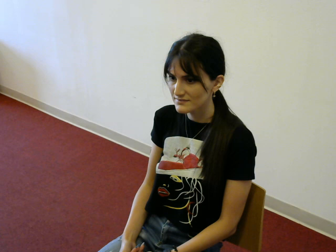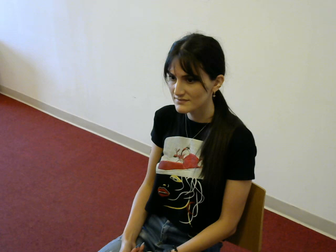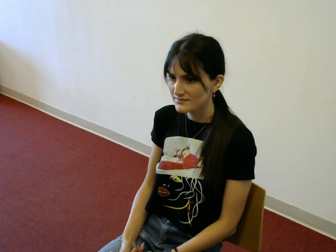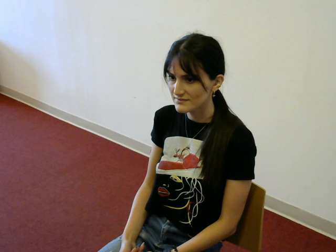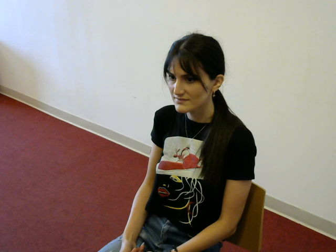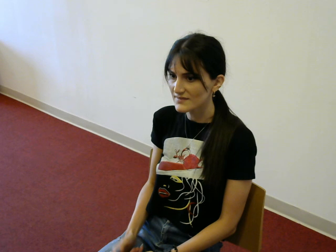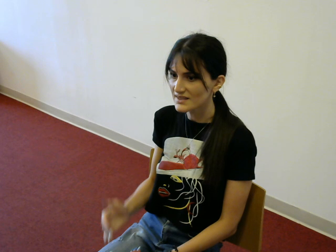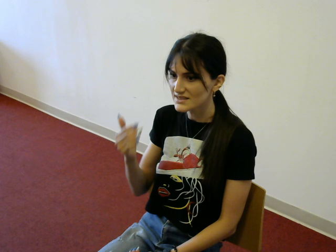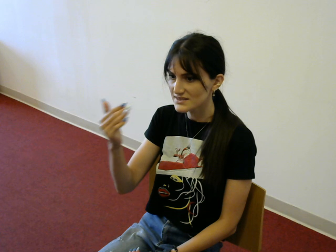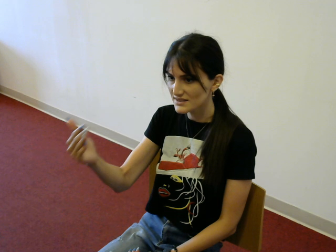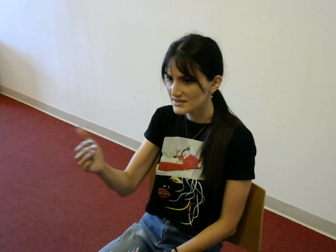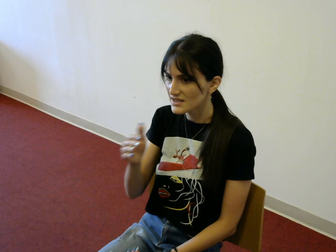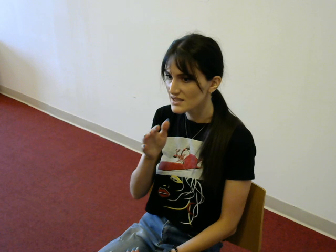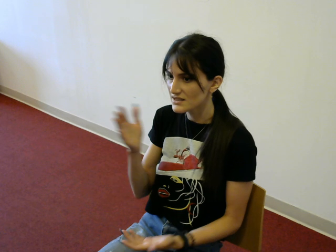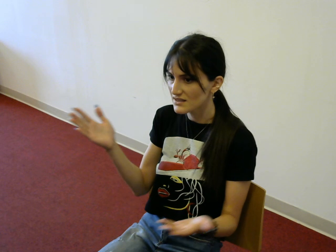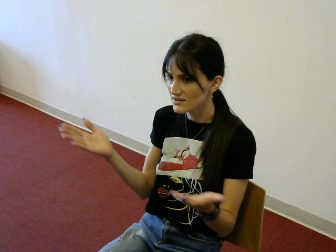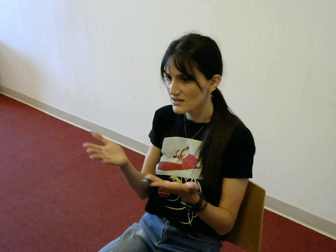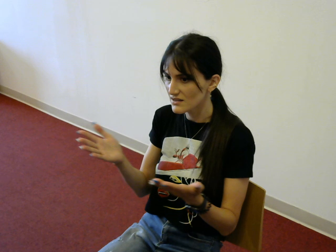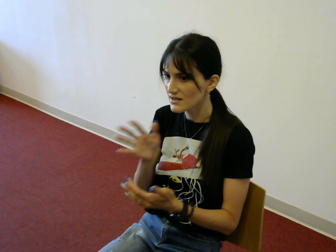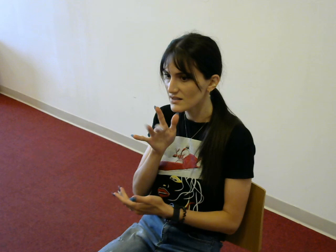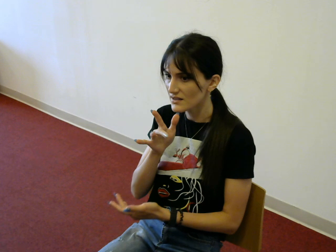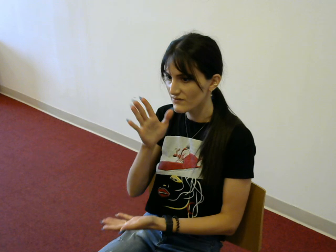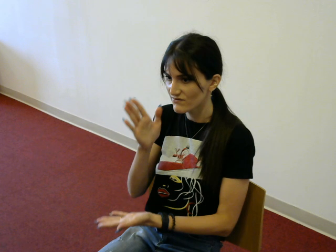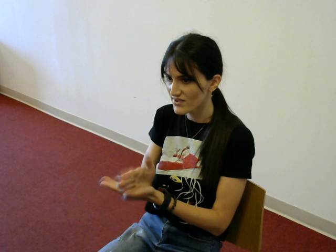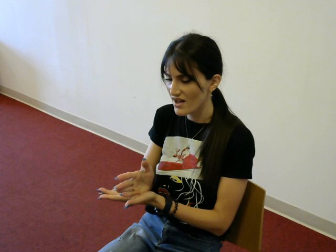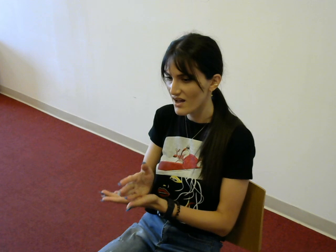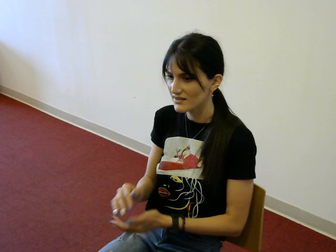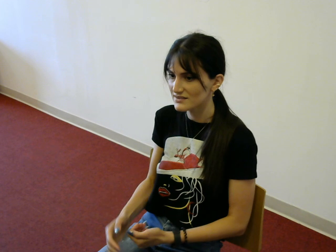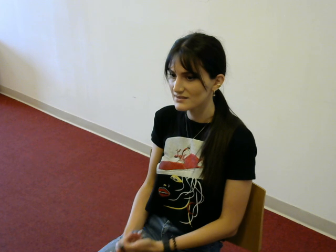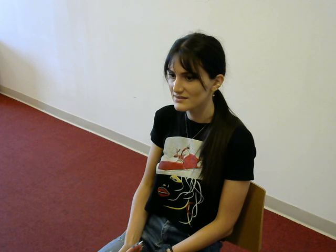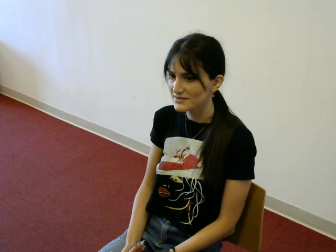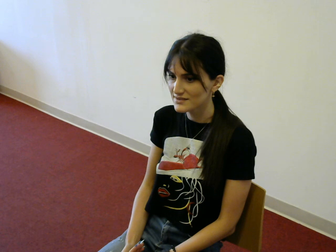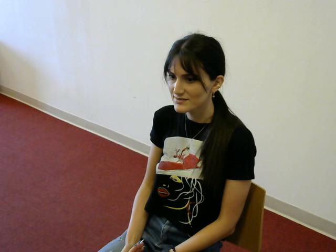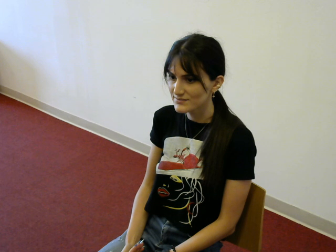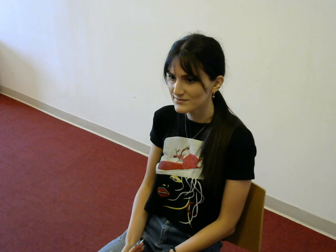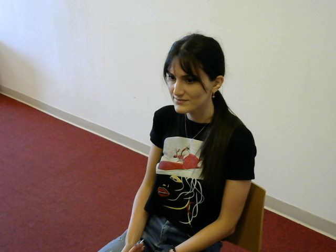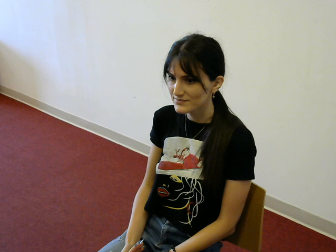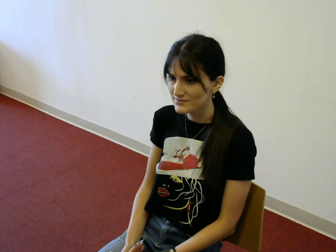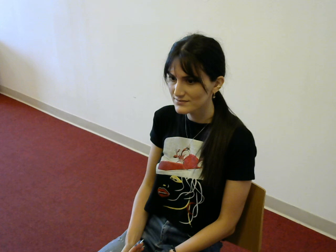Sizin neçə yaşınız var?